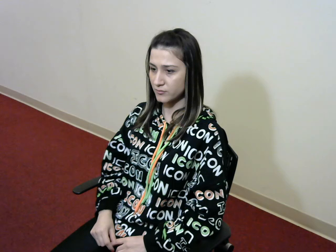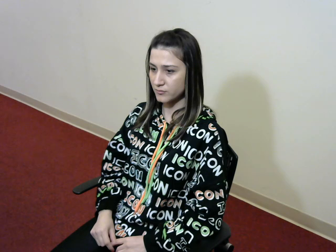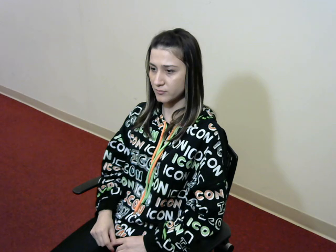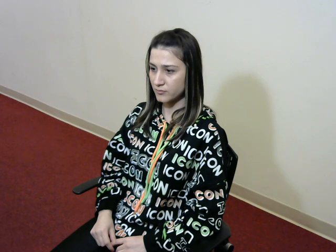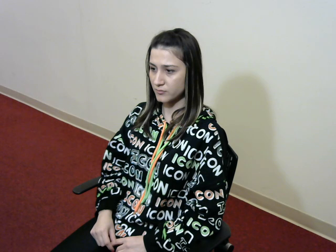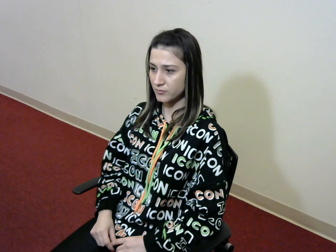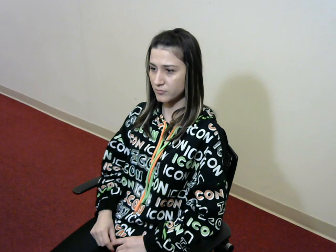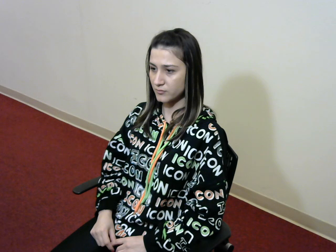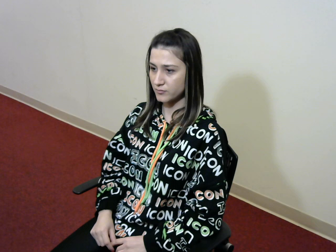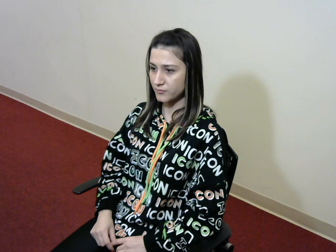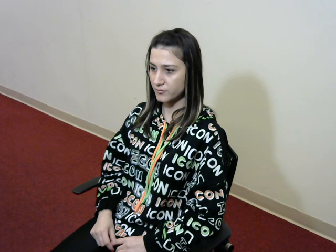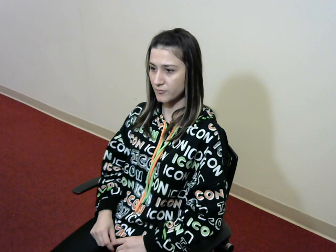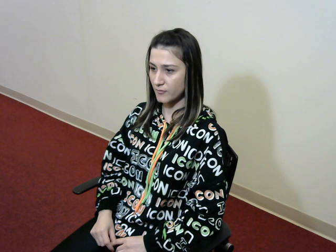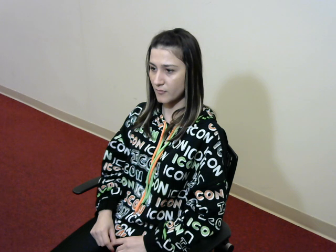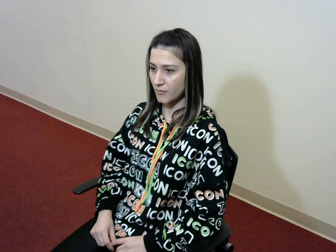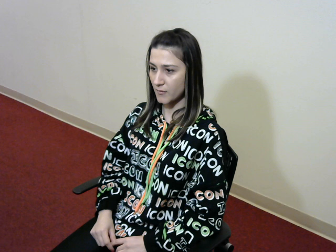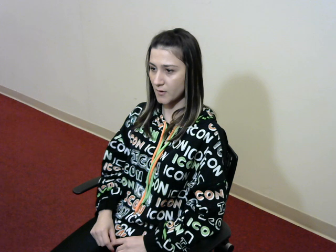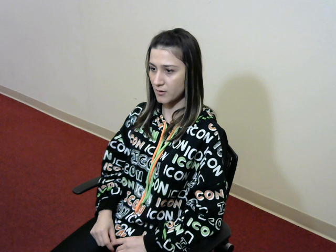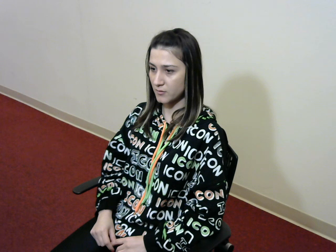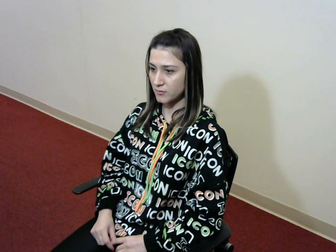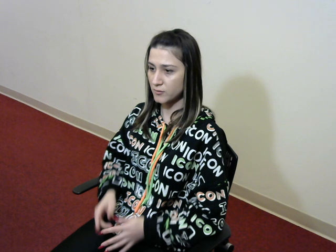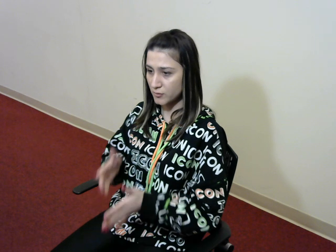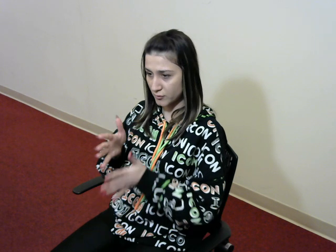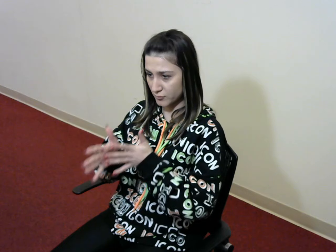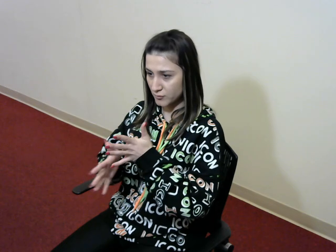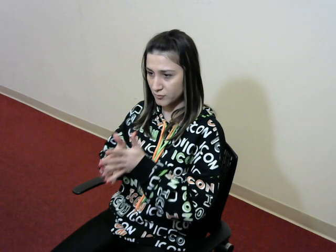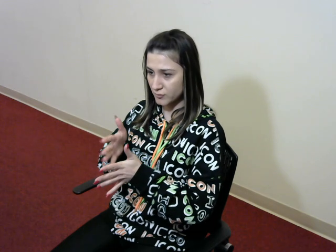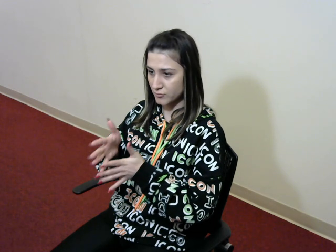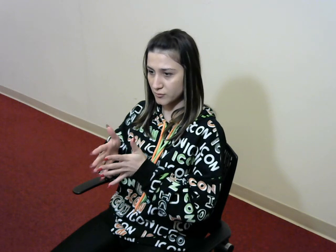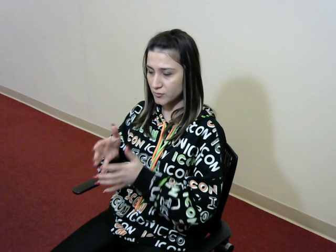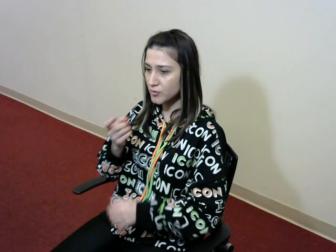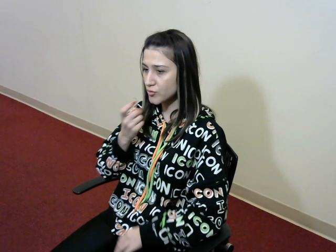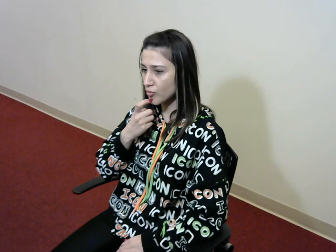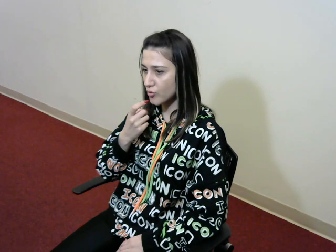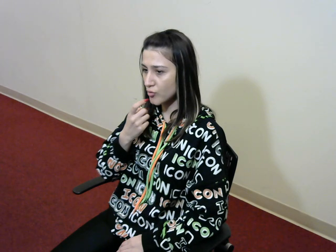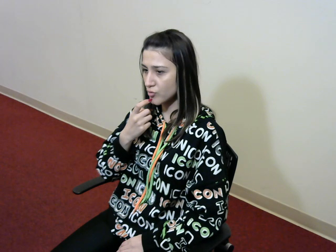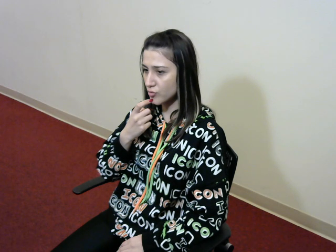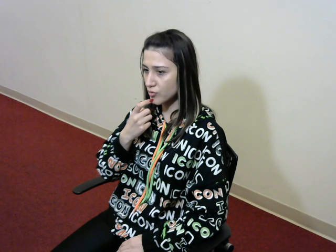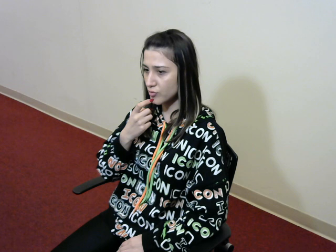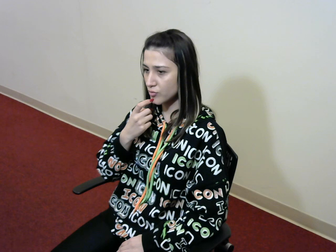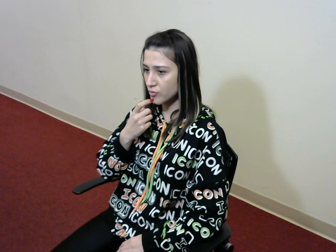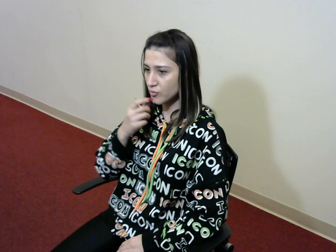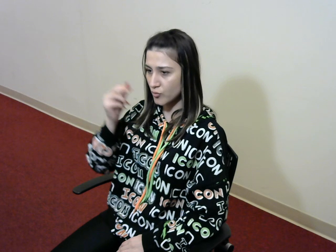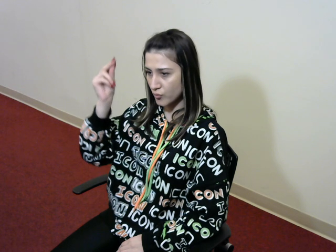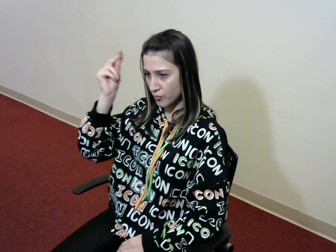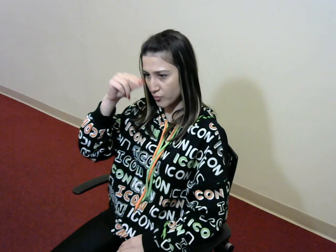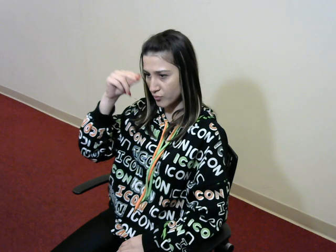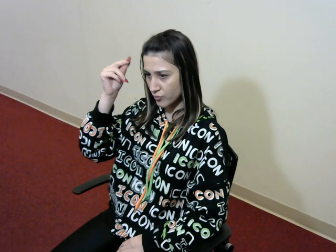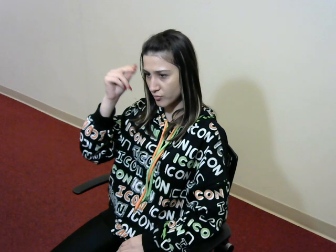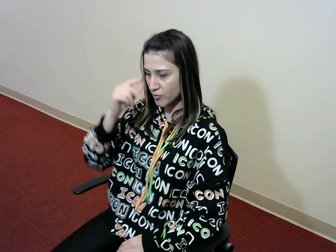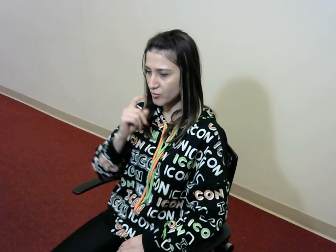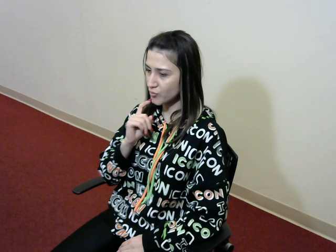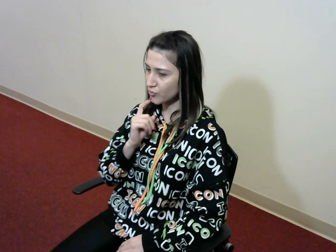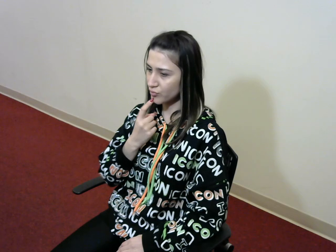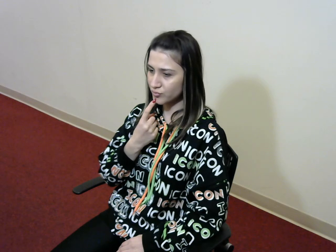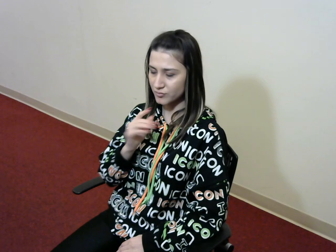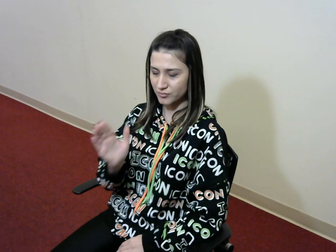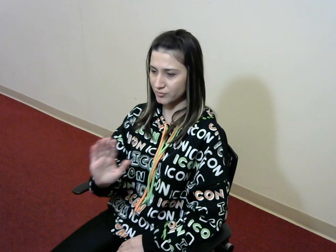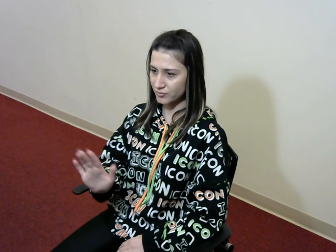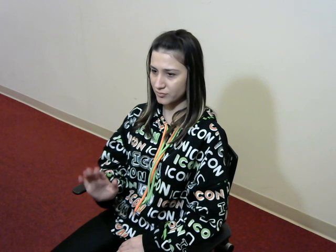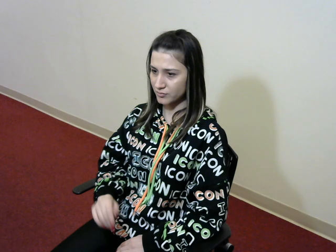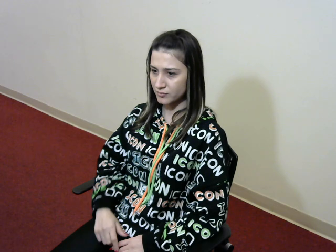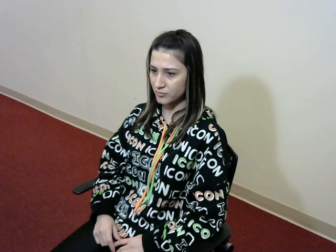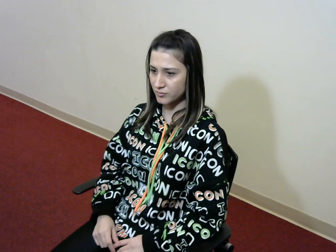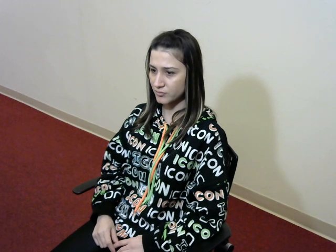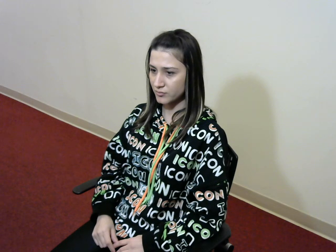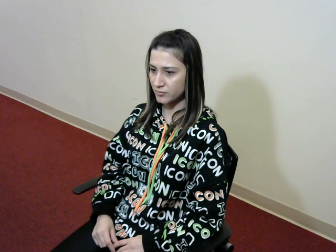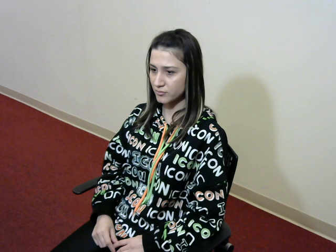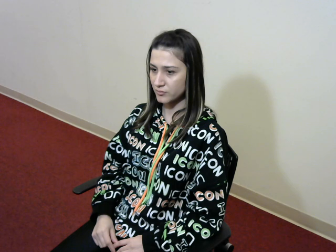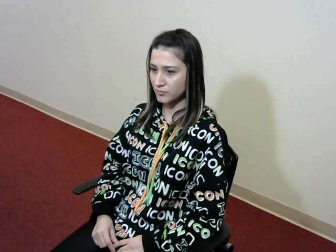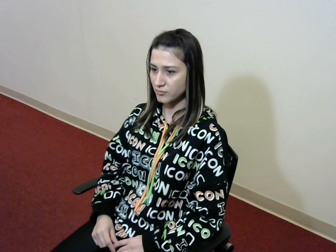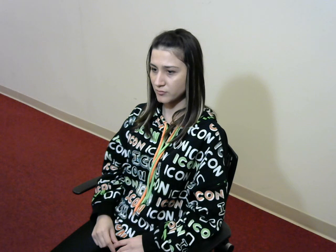İşarə dilini öyrənmək çətin deyil